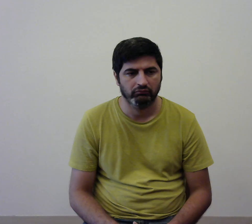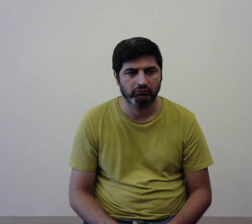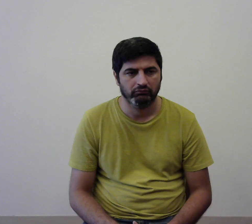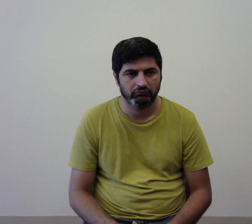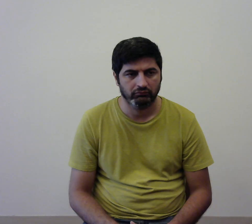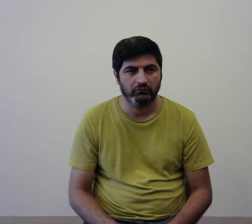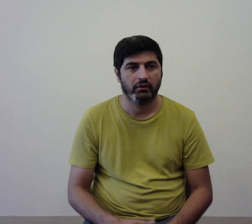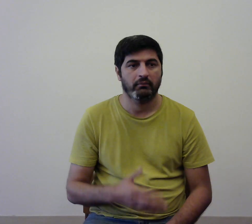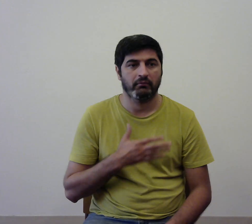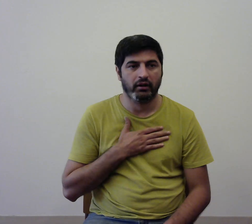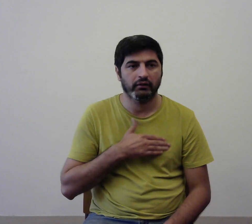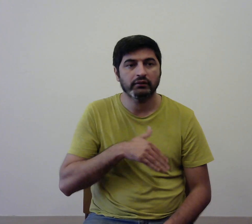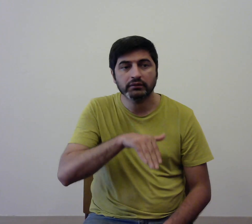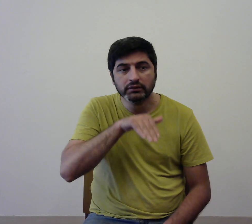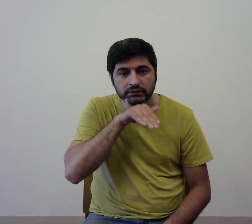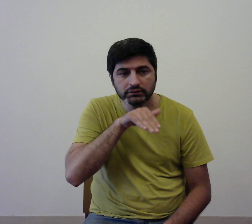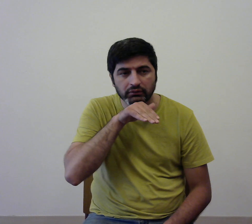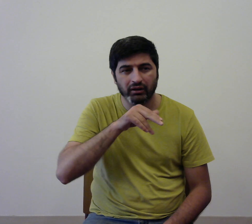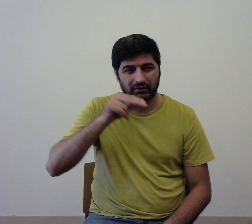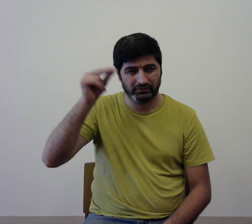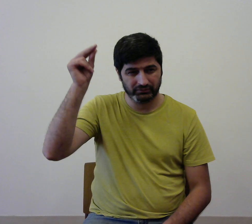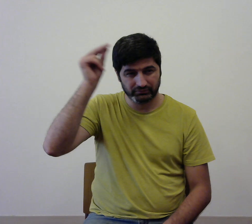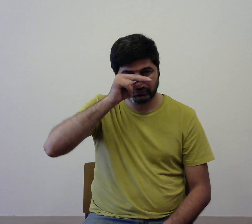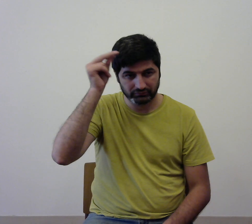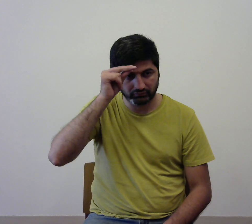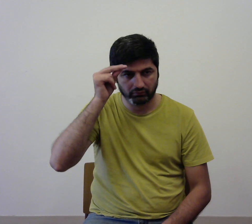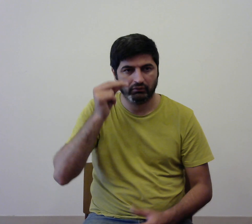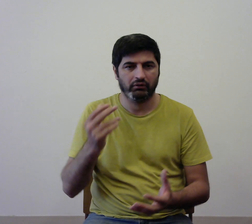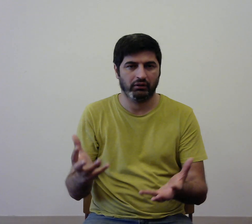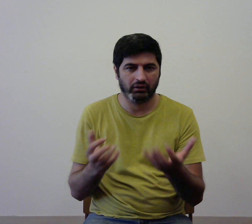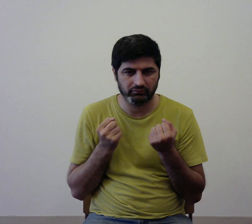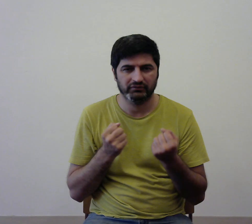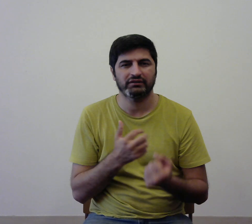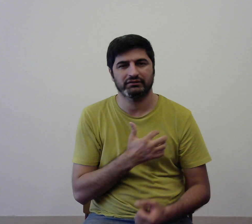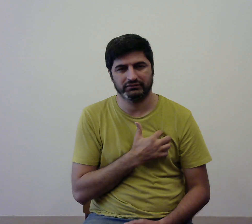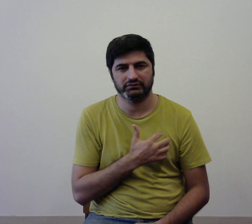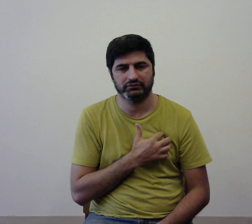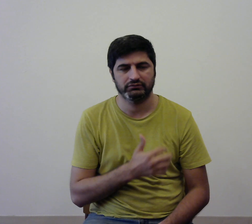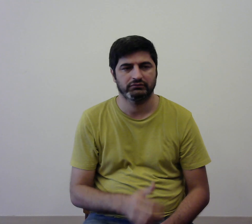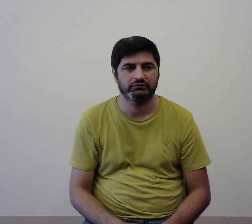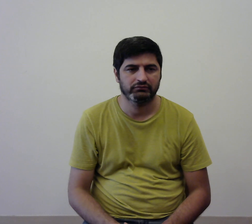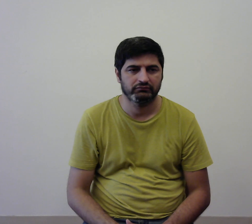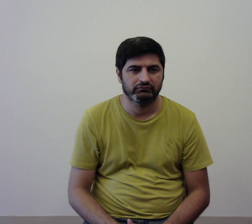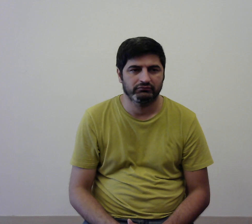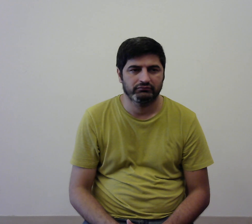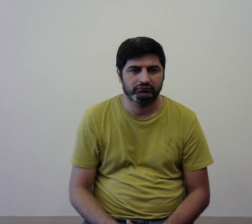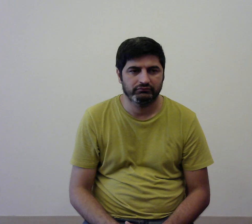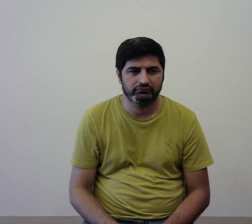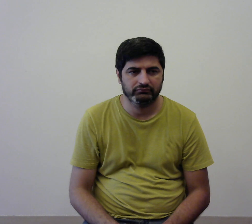Mən peşə təhsili almaq istəyirəm